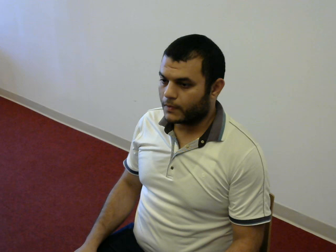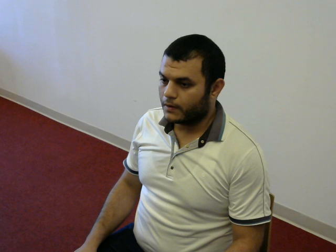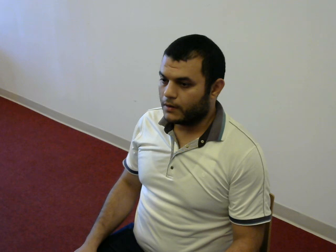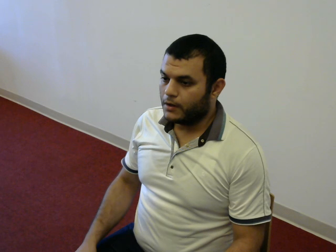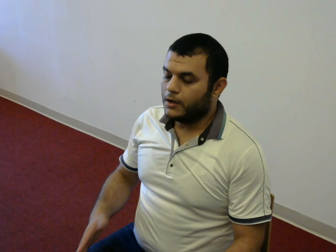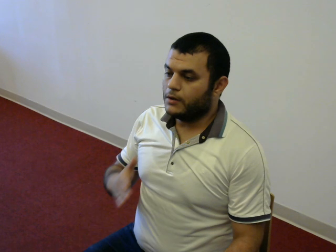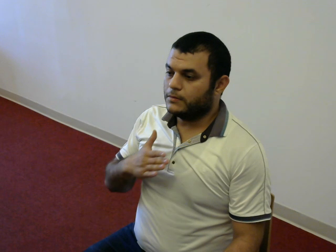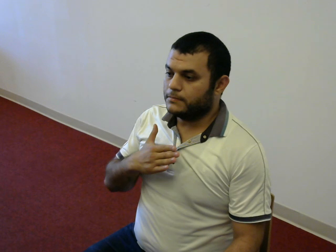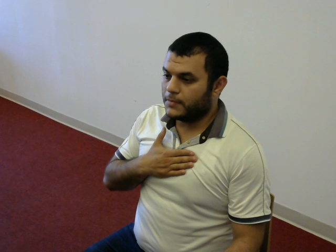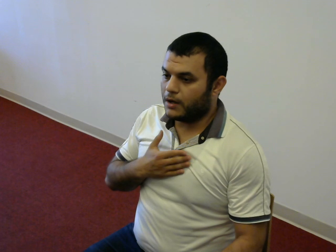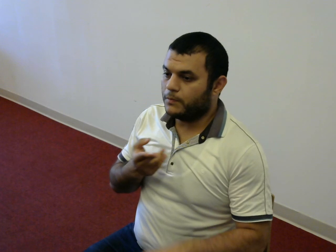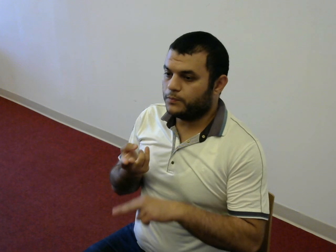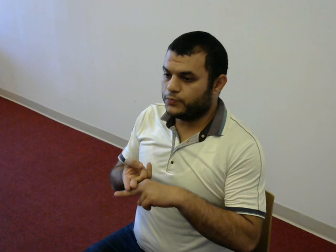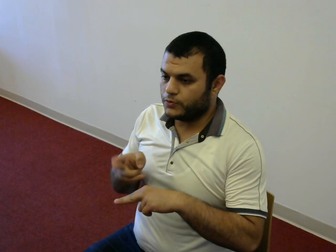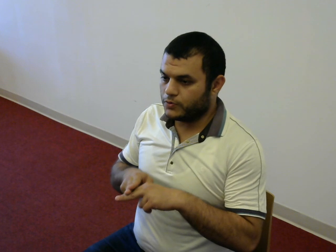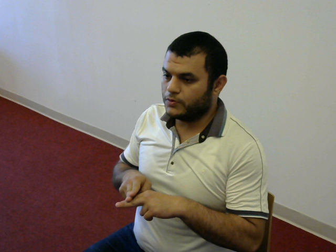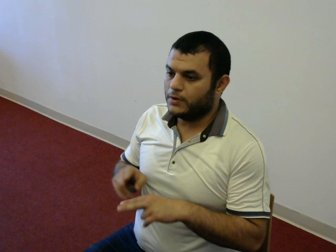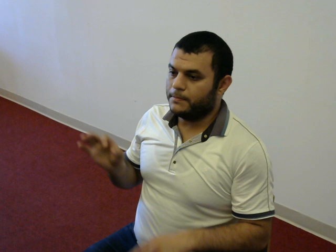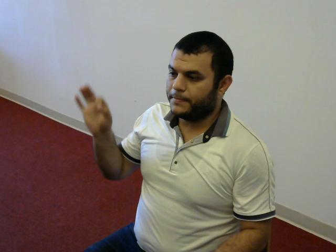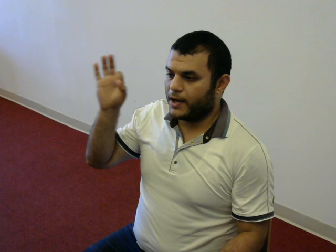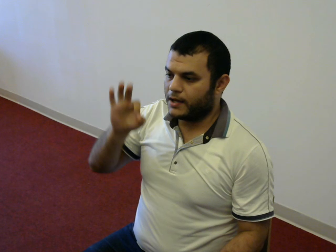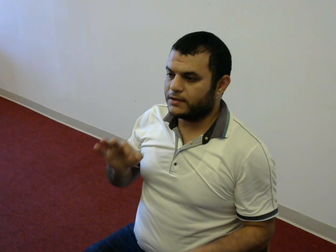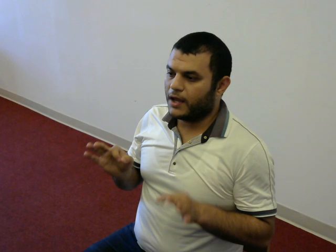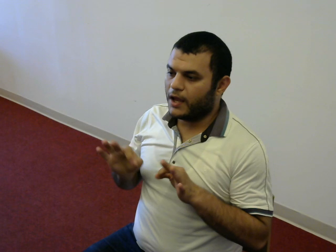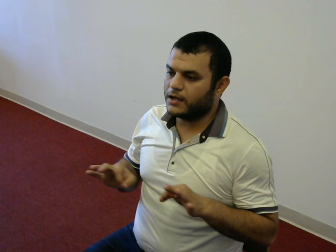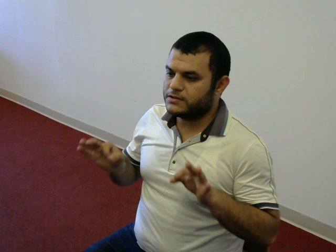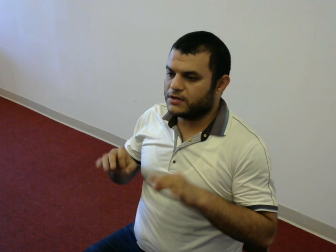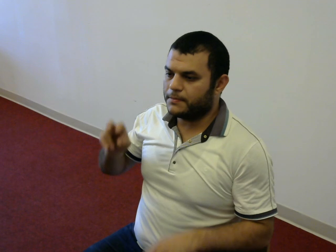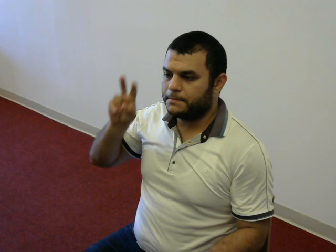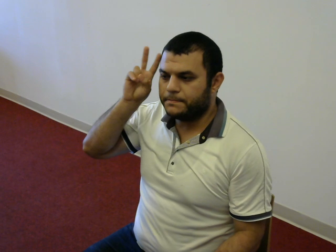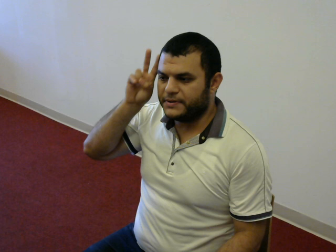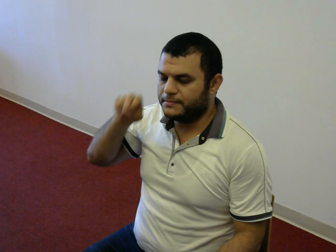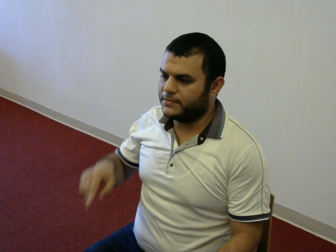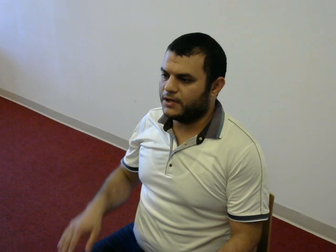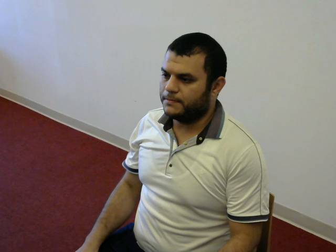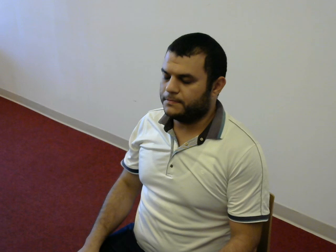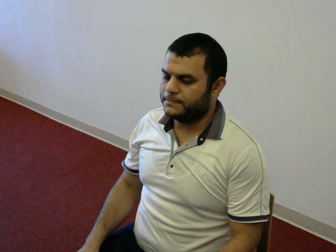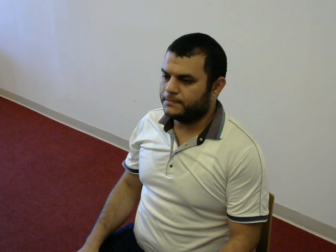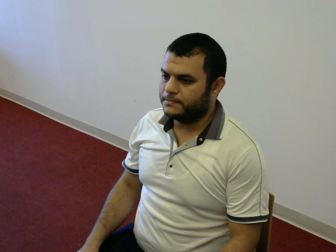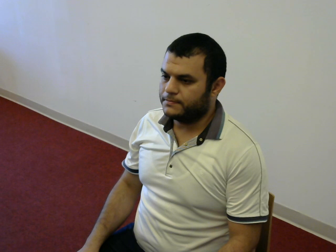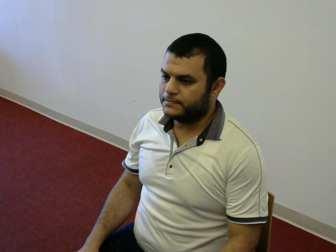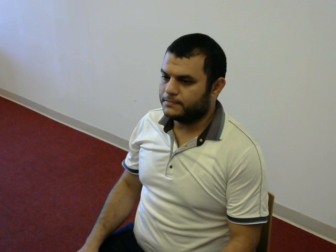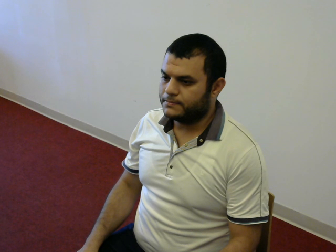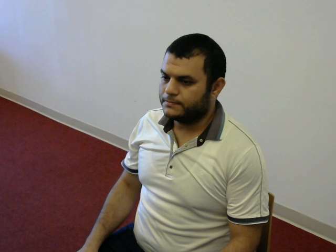Mən bu barədə heç nə bilmirəm